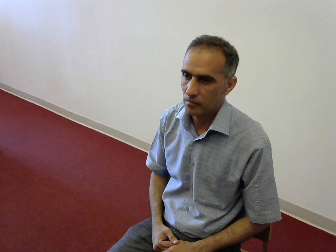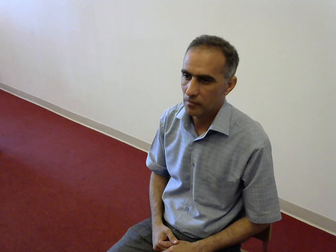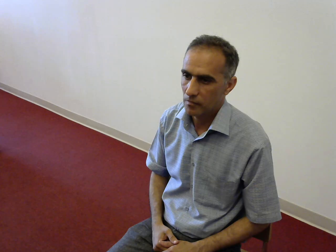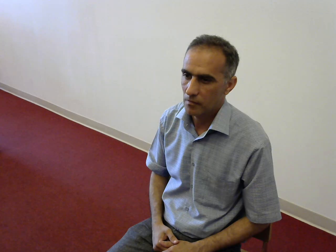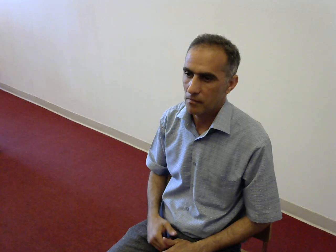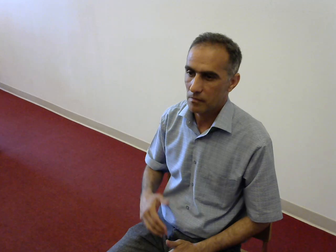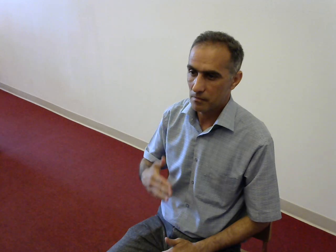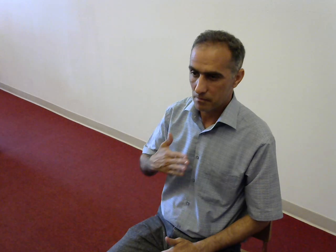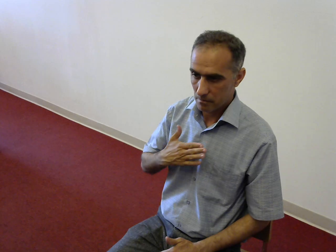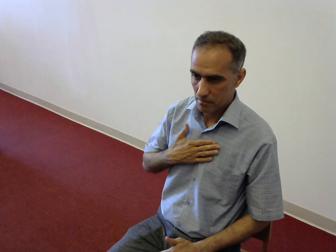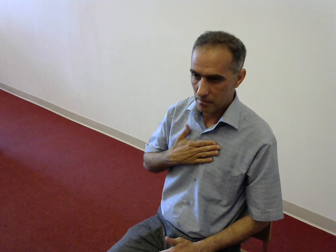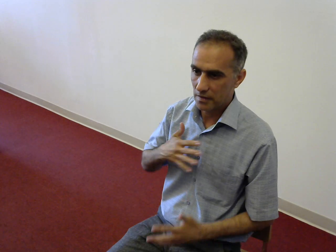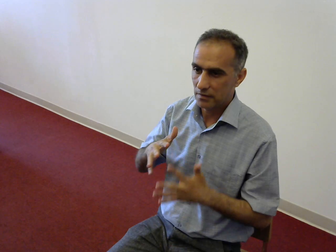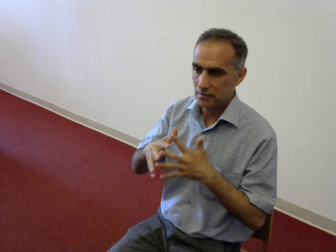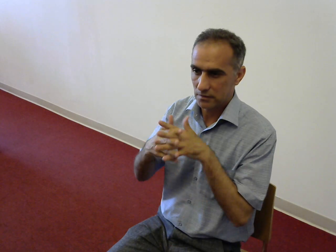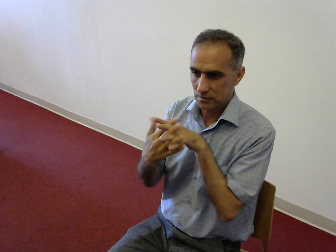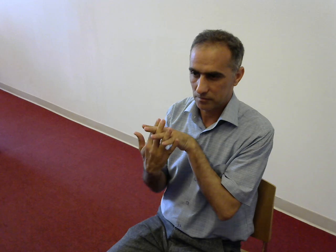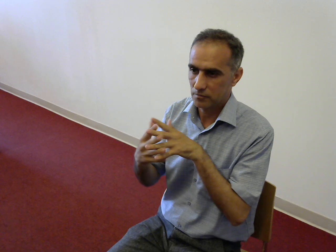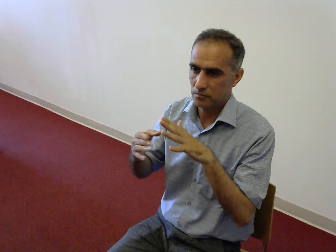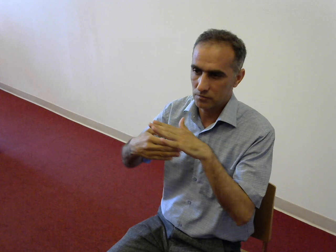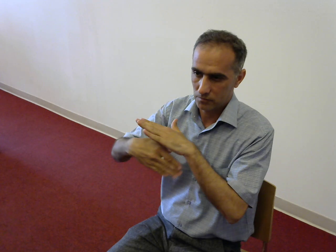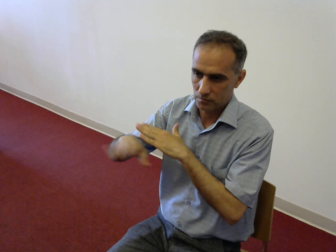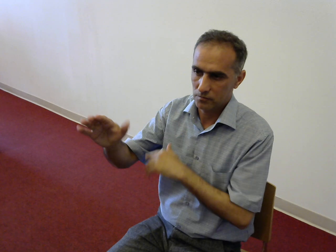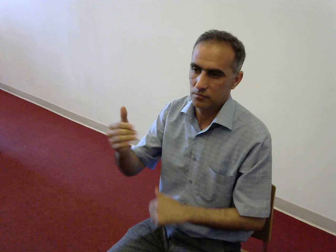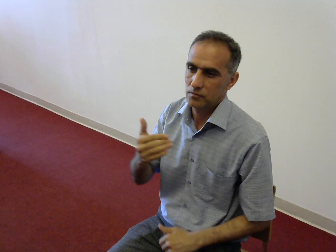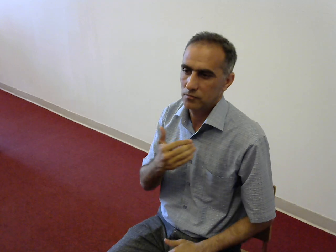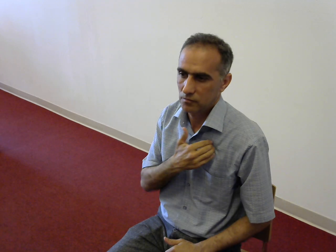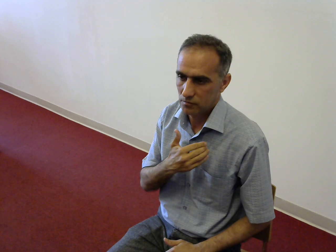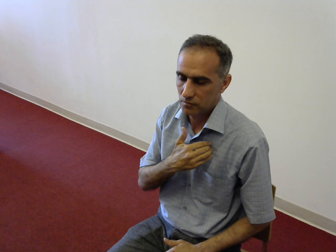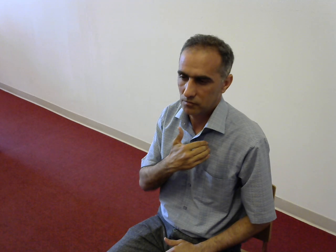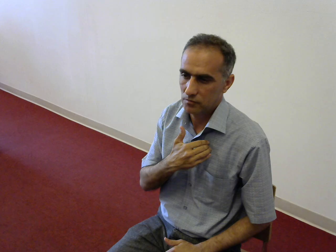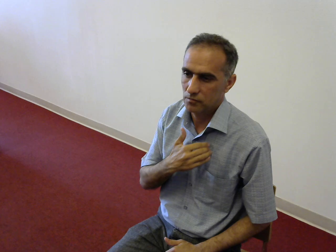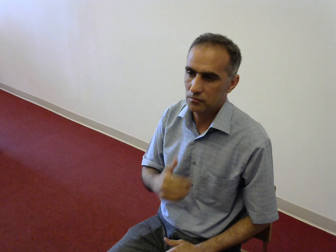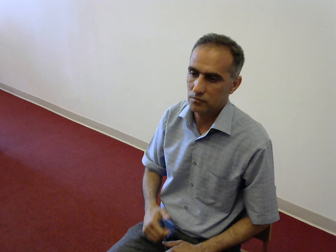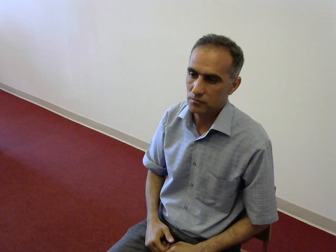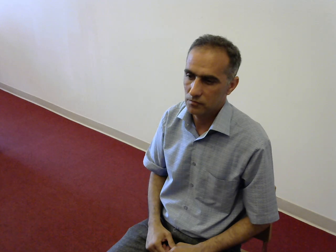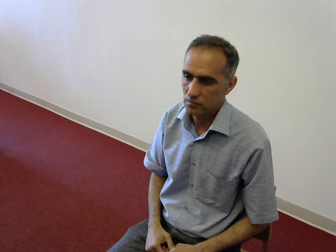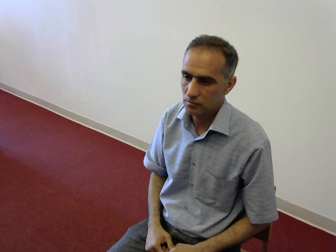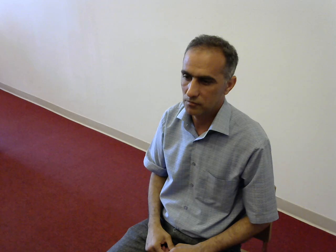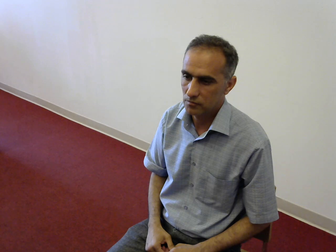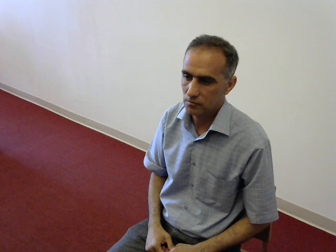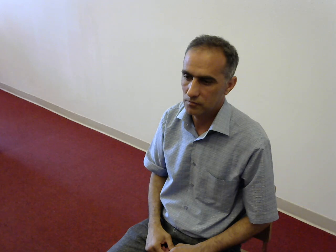Mən kəndə getmək istəyirəm